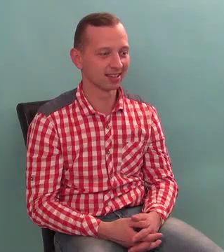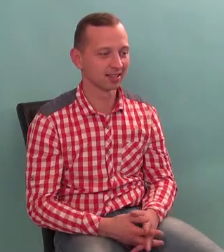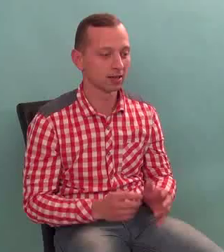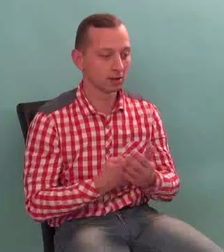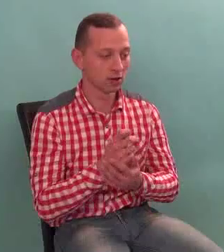Luty.